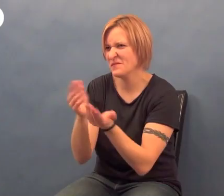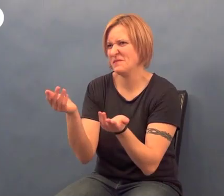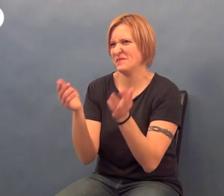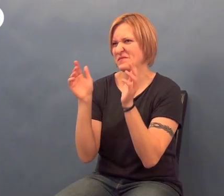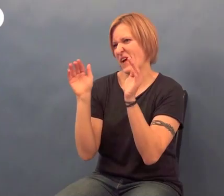Może to wiewiórka.